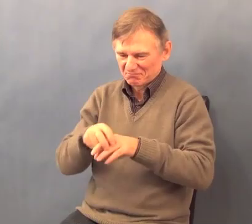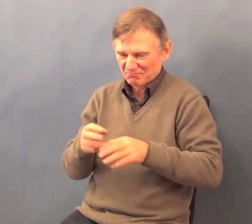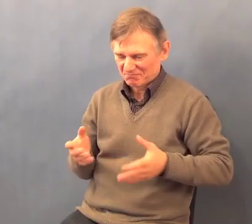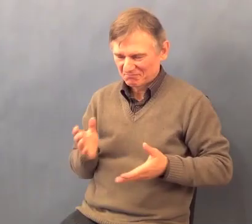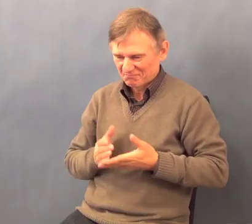I tyle.